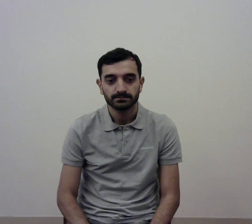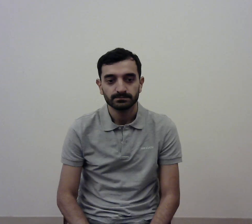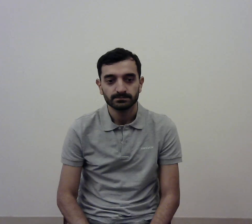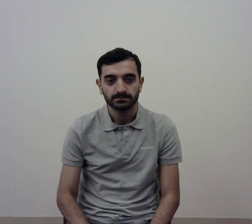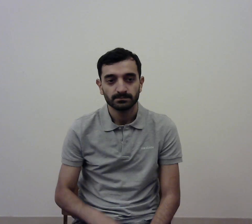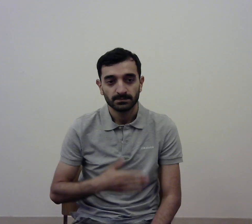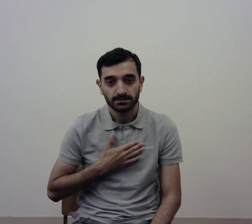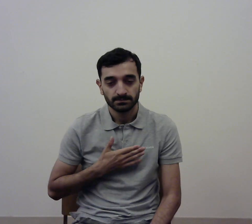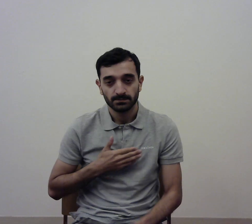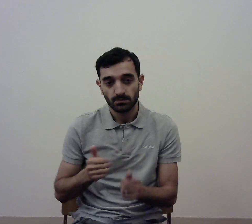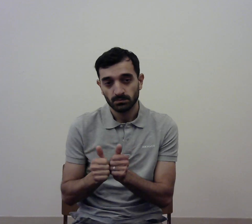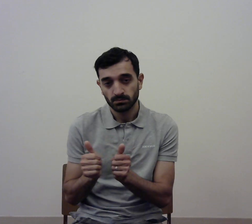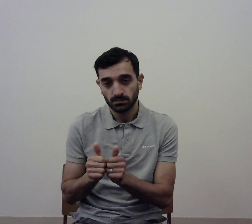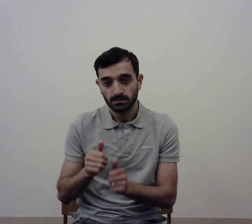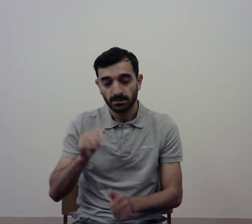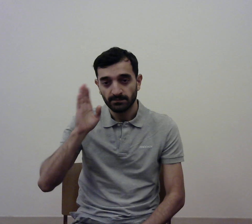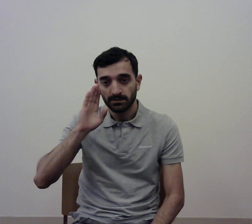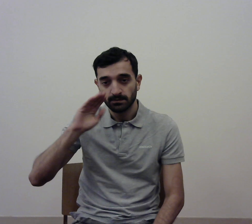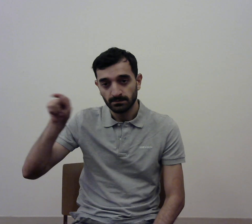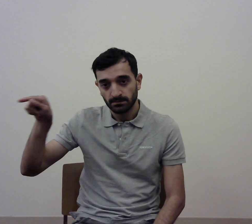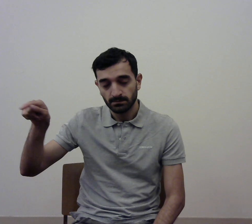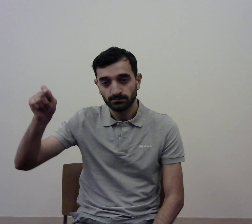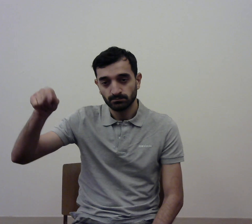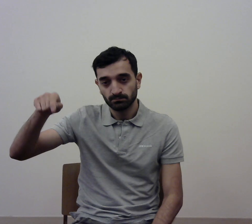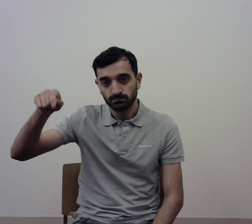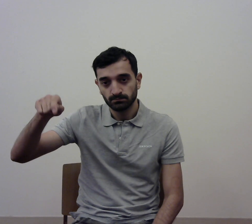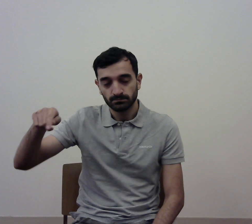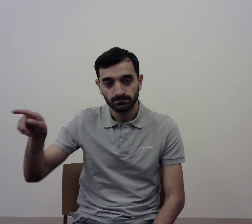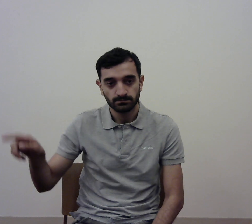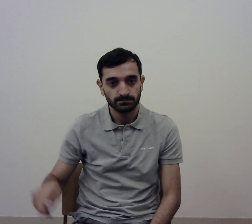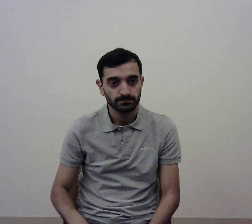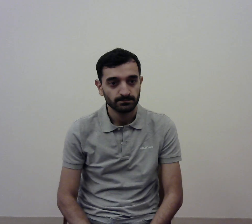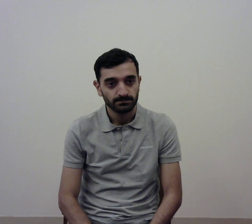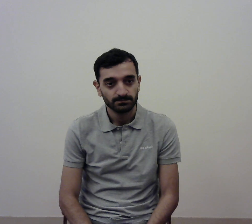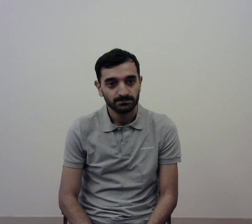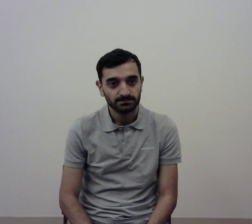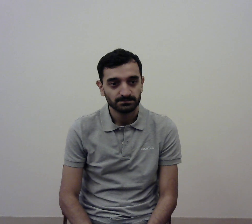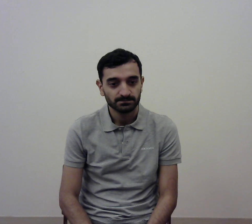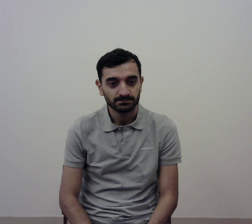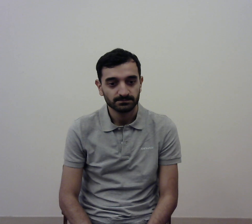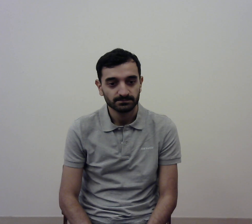Bizə qonşudan su damır